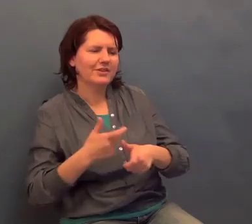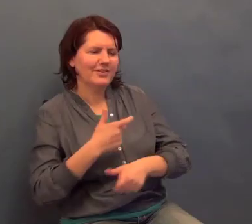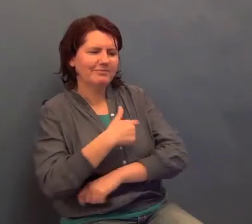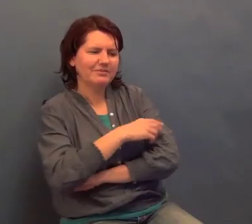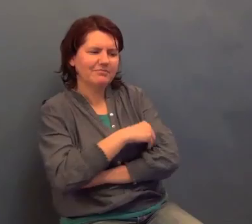Zapomniałam.